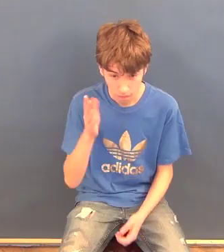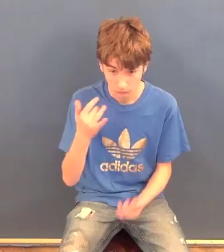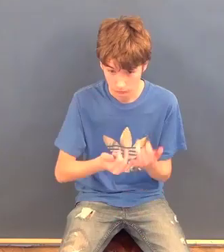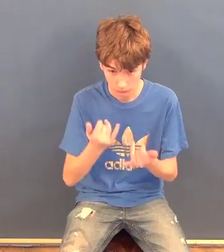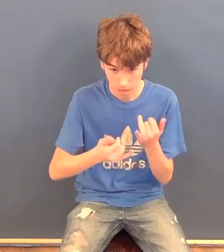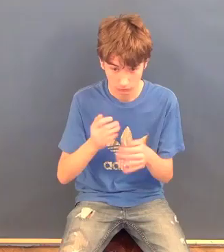Jeżeli...